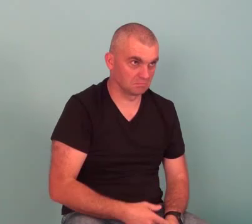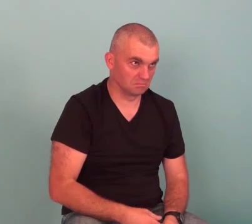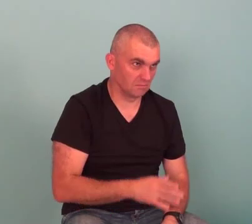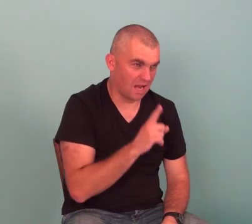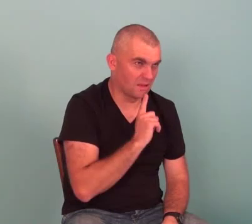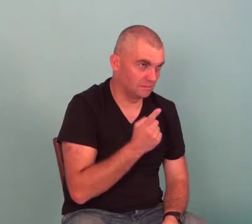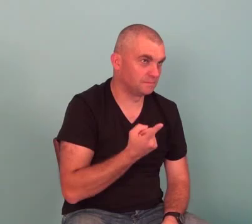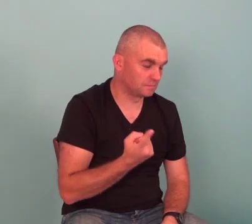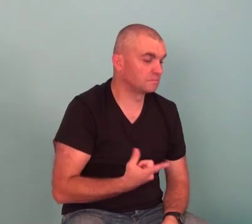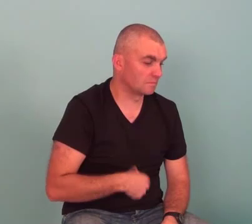Religia zakazuje.